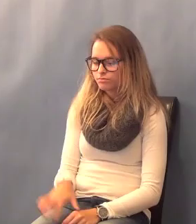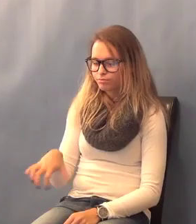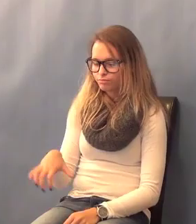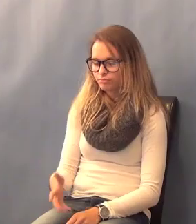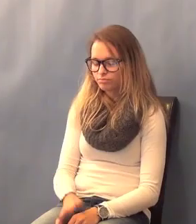Kraść.